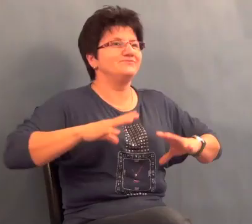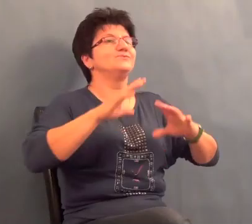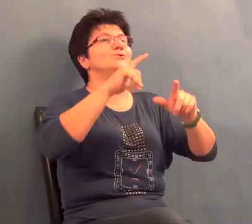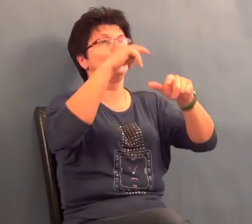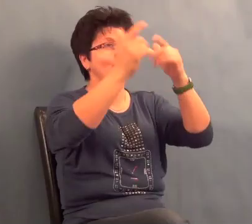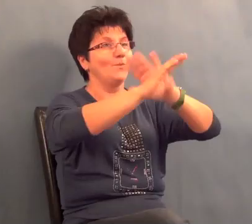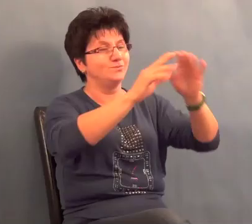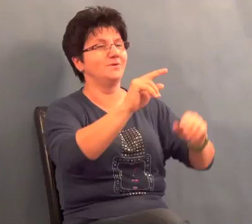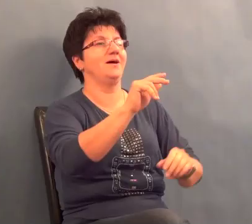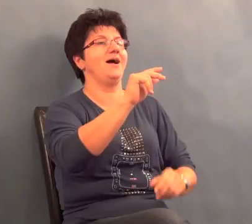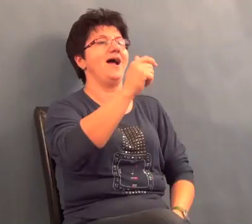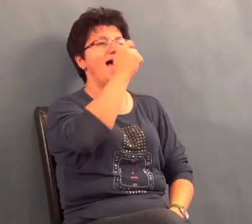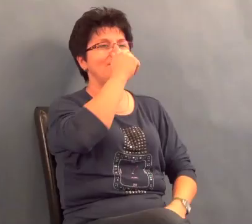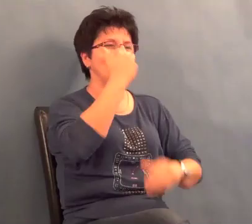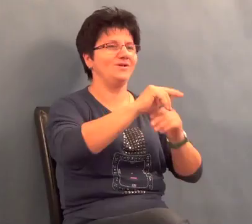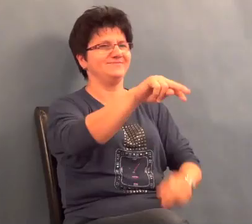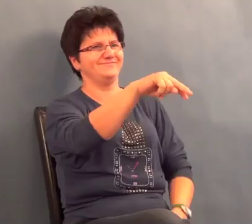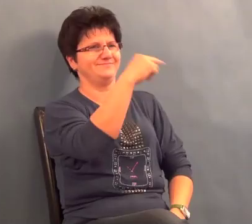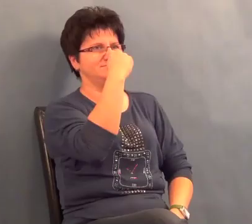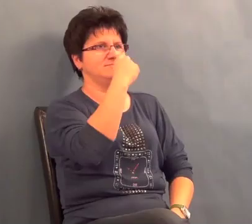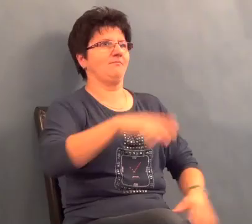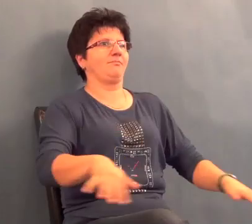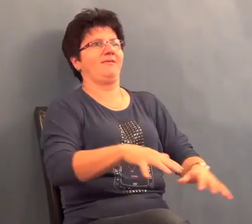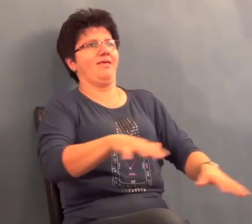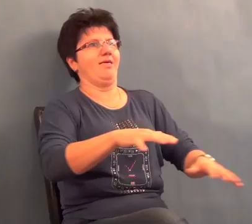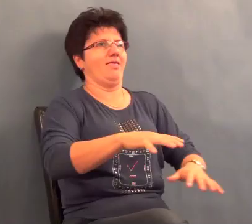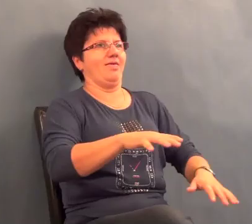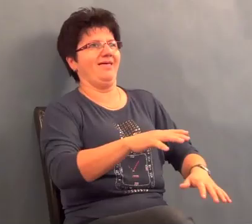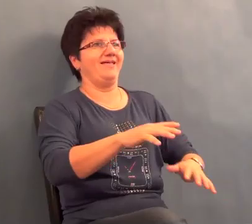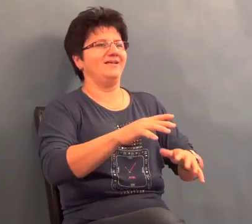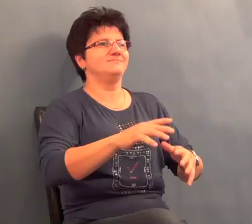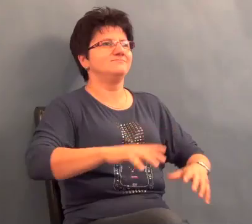Charlie Chaplin kończy robić i odwraca się, widzi policjanta i jest wystraszony.